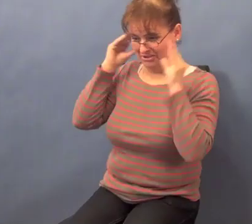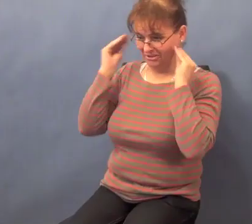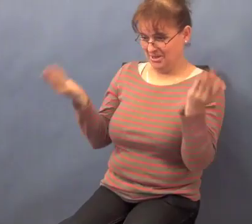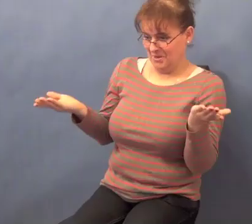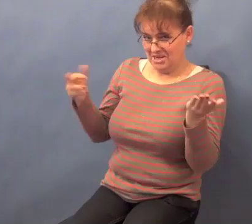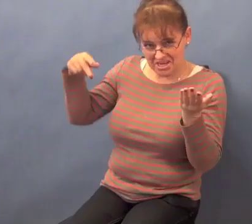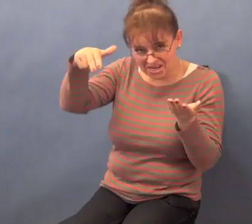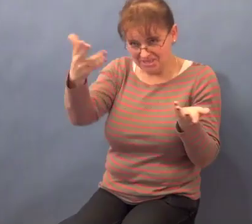Nie słyszałam o tym.